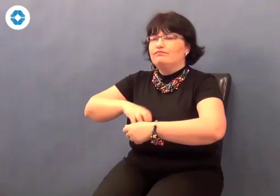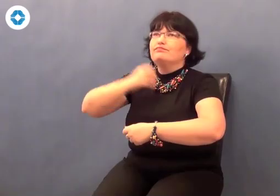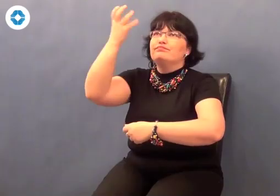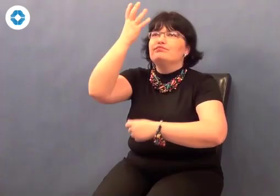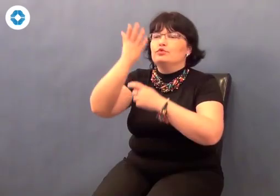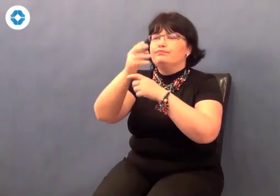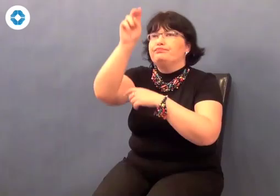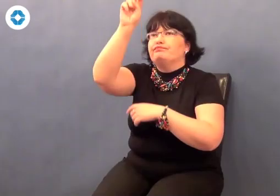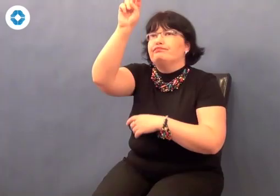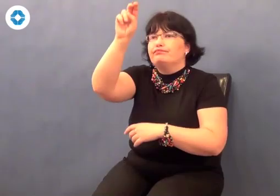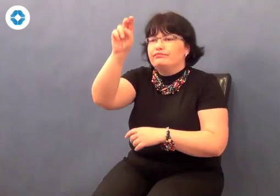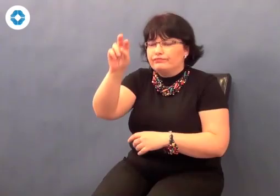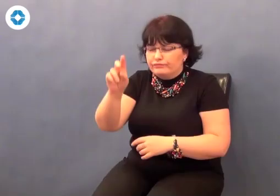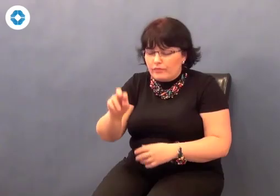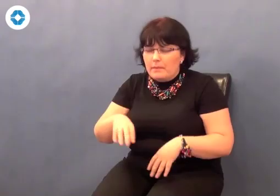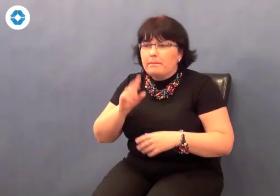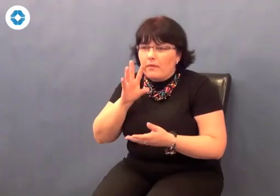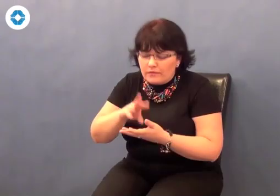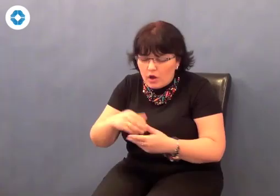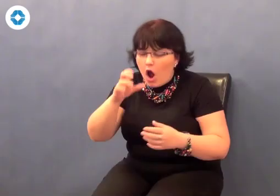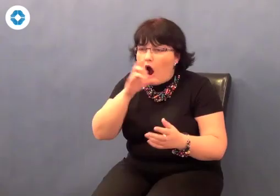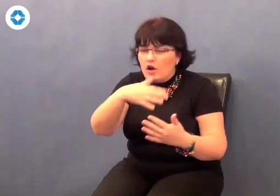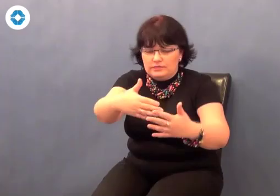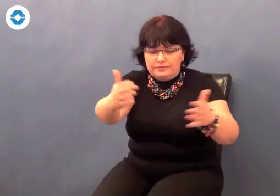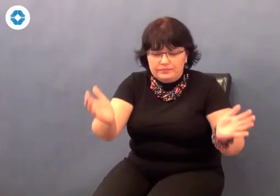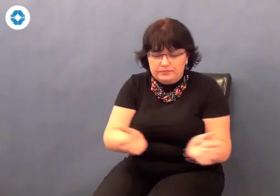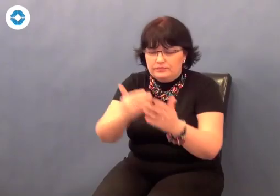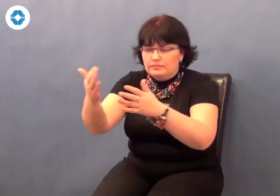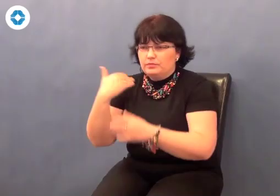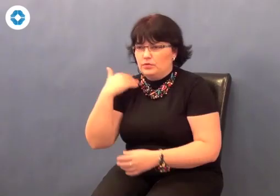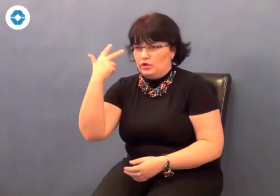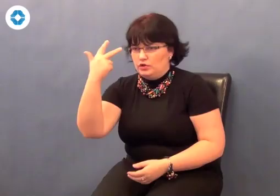Kończy, schodzi na dół i wykłada gruszki do jednego z trzech koszy.